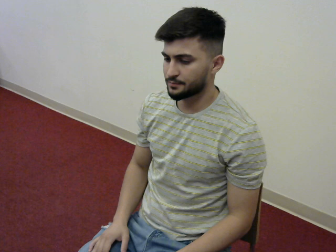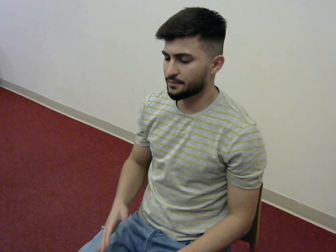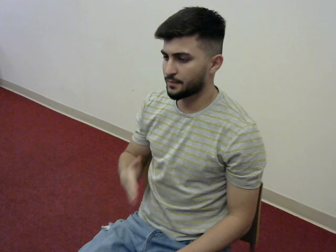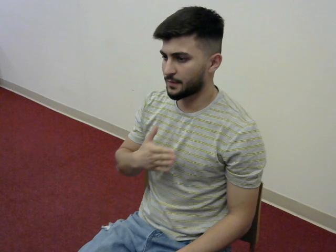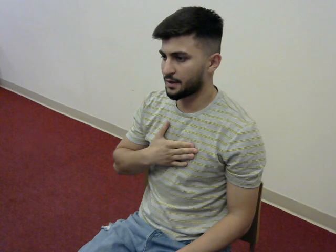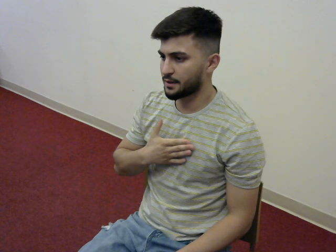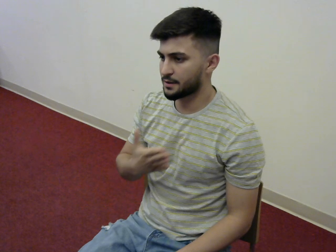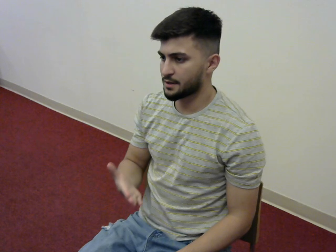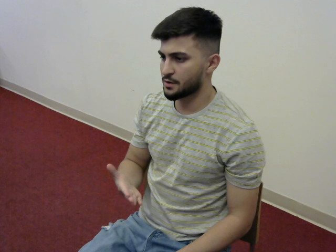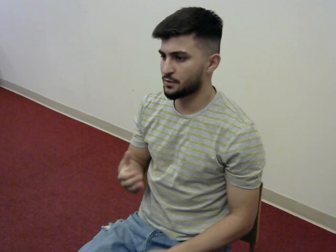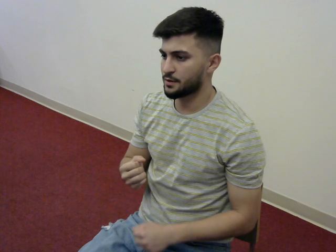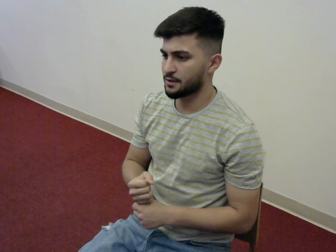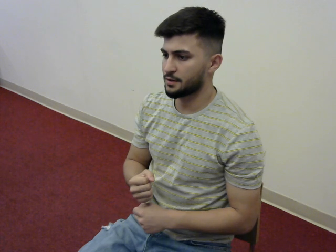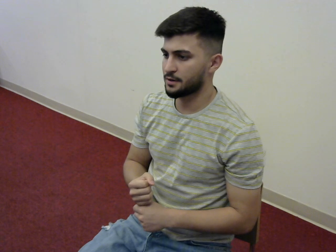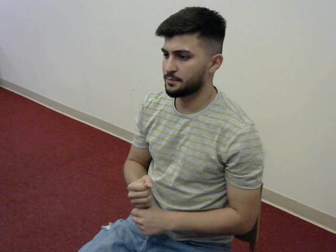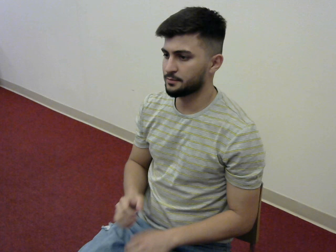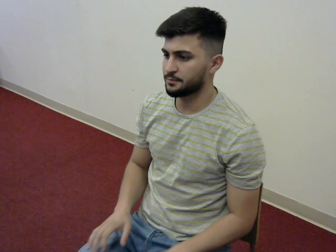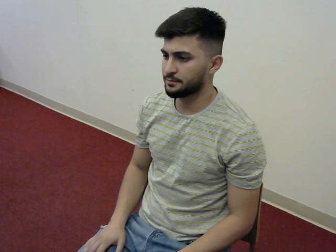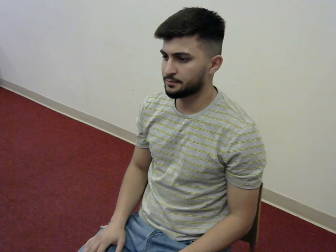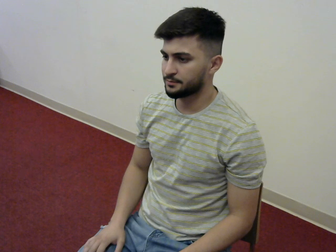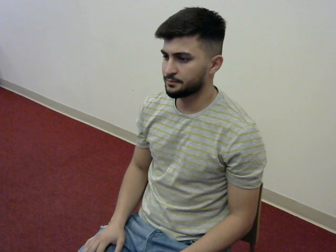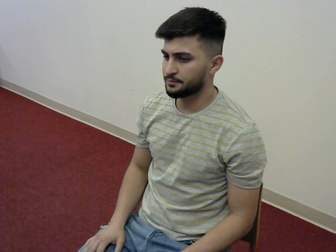Təşəkkür edirəm